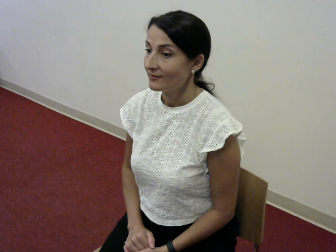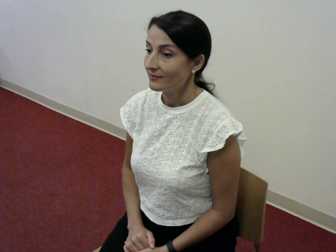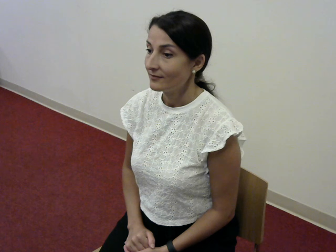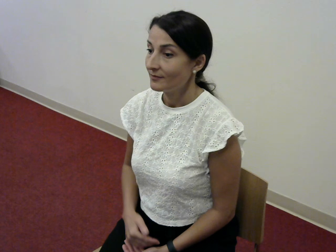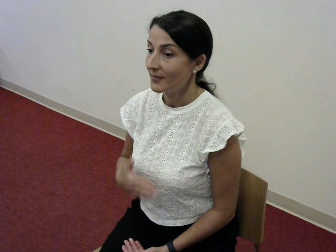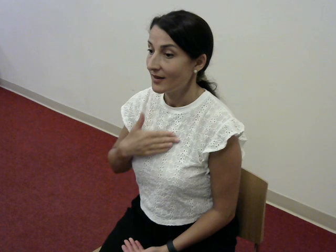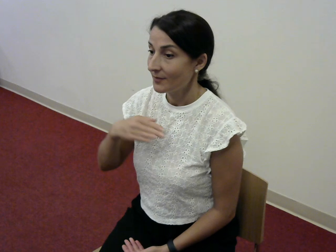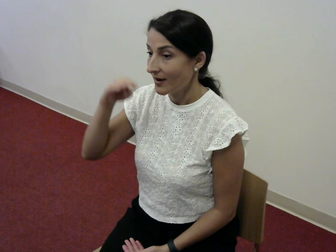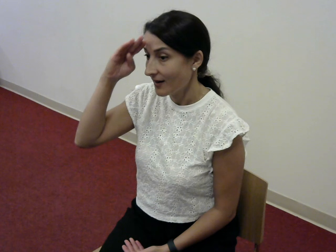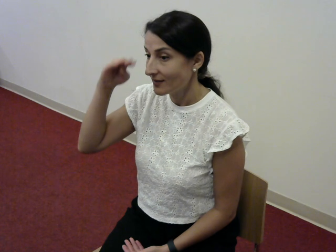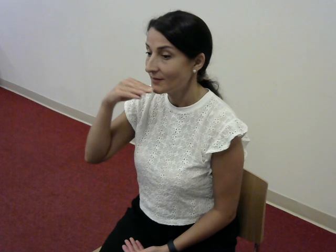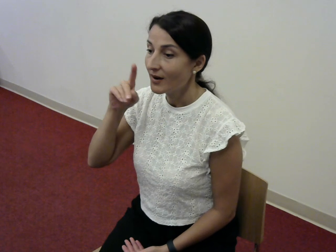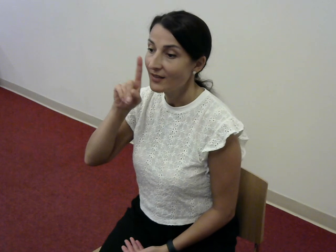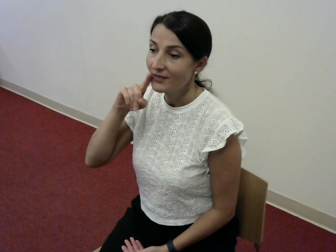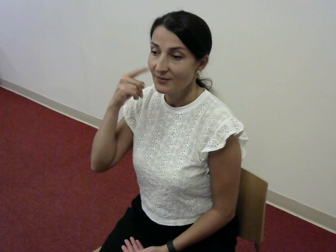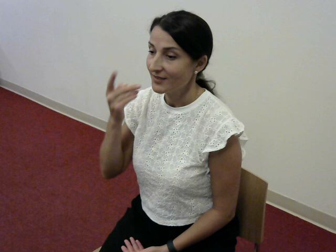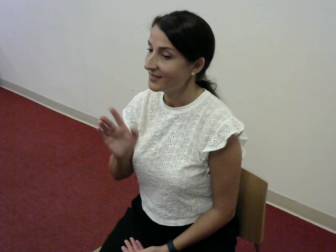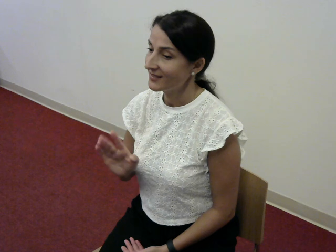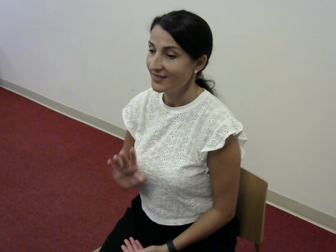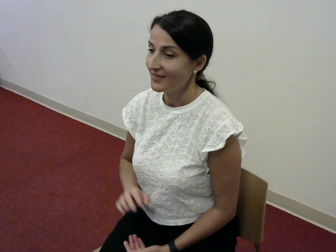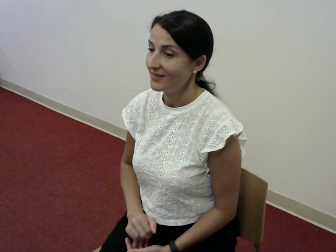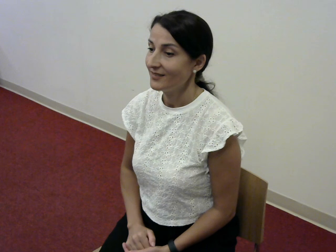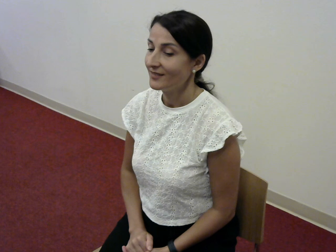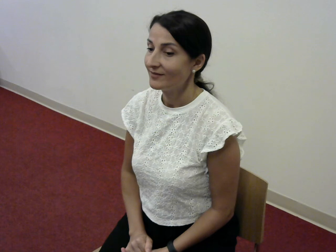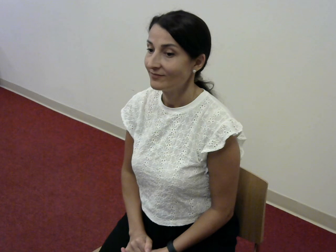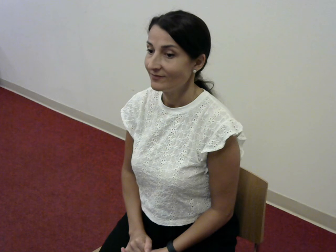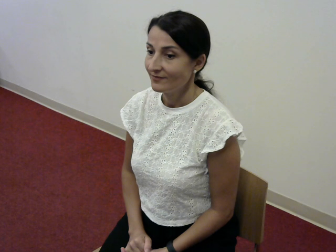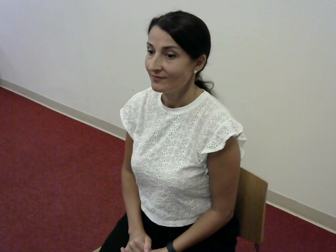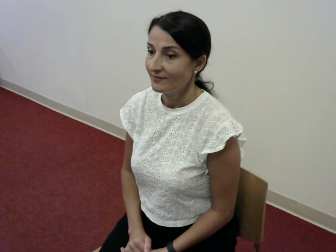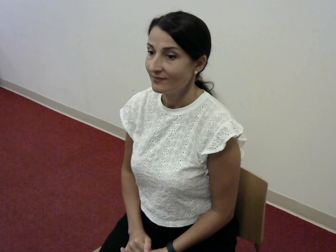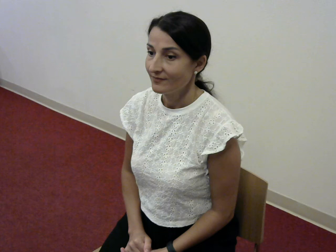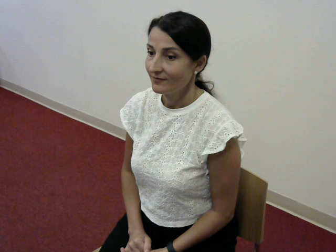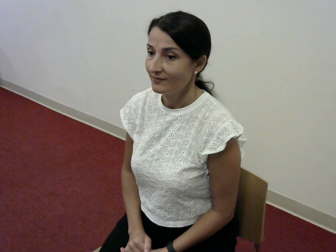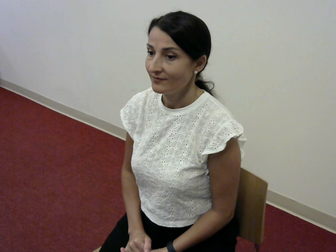Mənim atam azərbaycanlı deyil